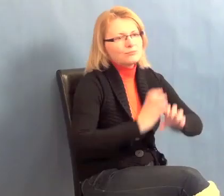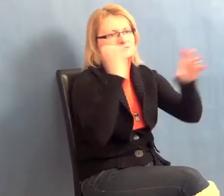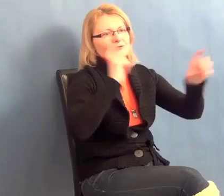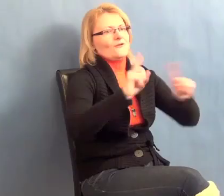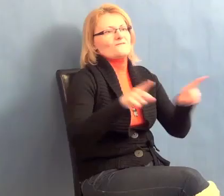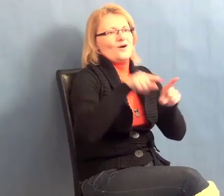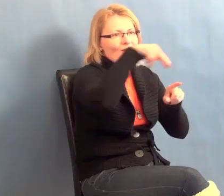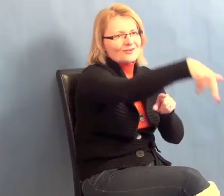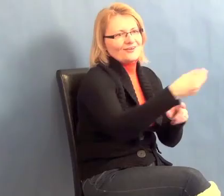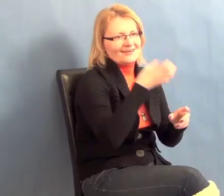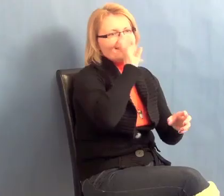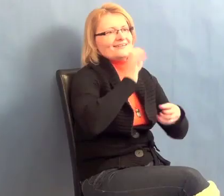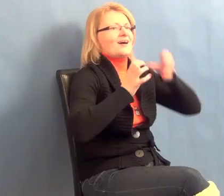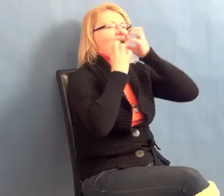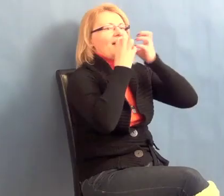Też nie wolno tam pić i jeść.